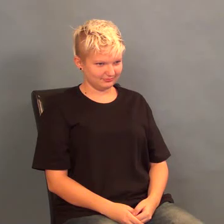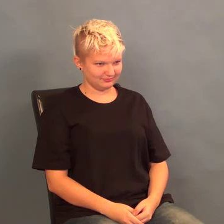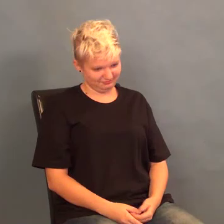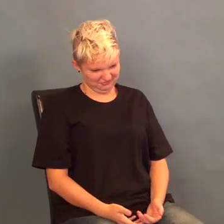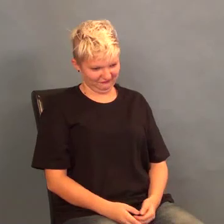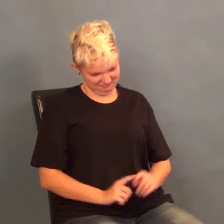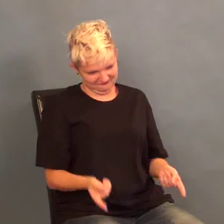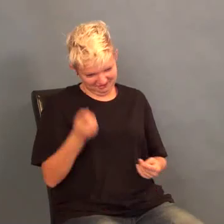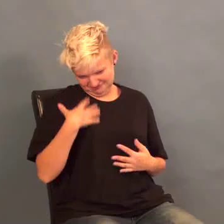Nie wolno brać prysznica.